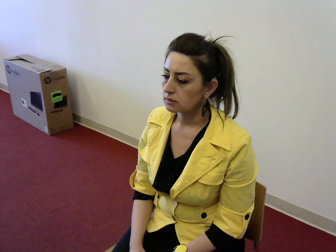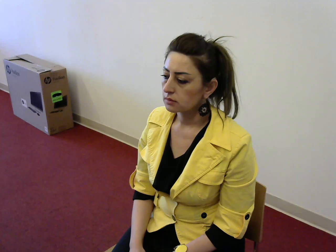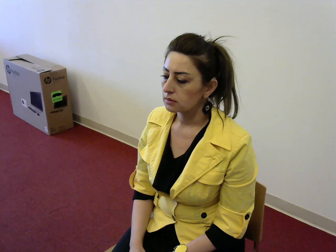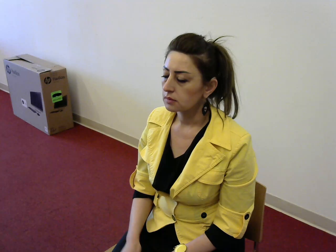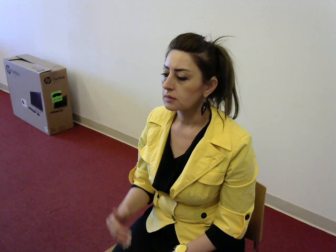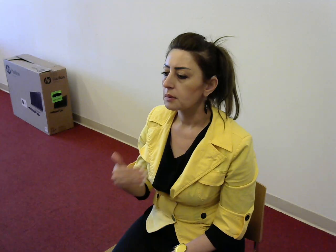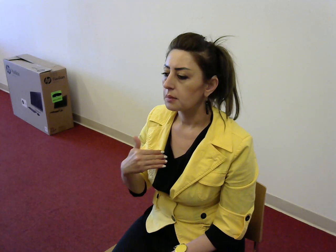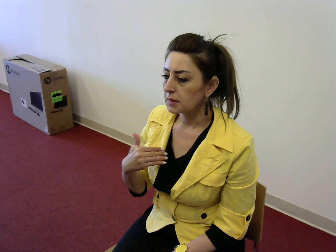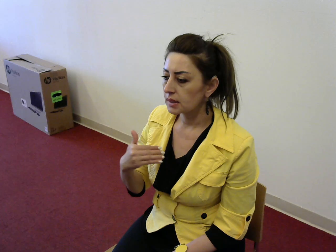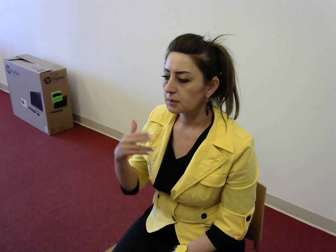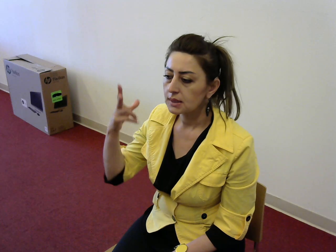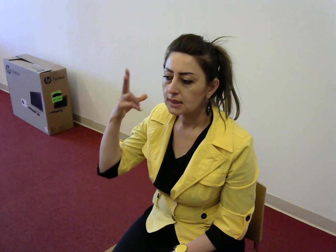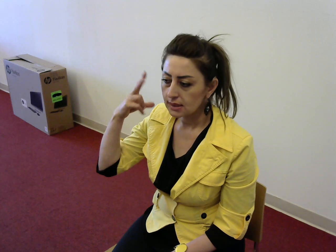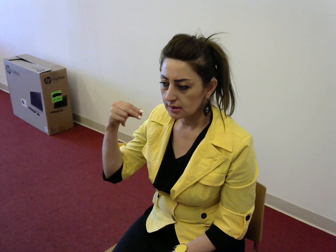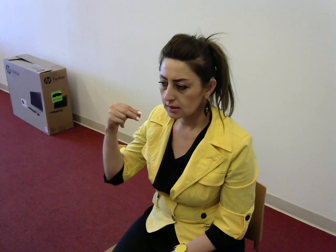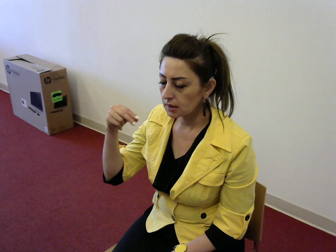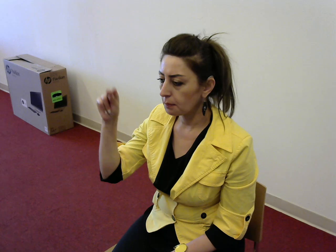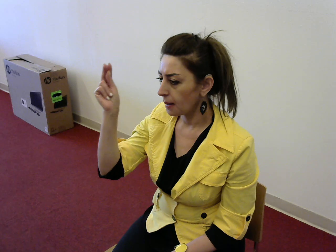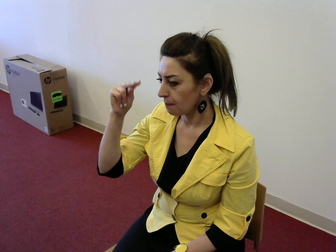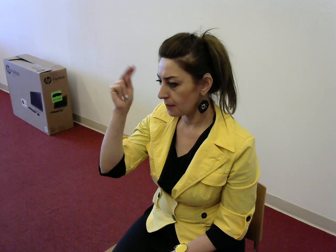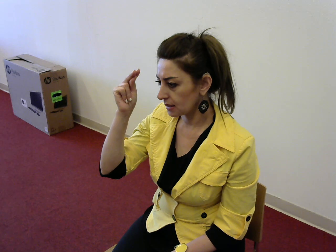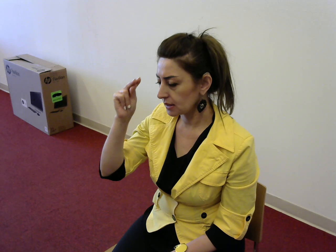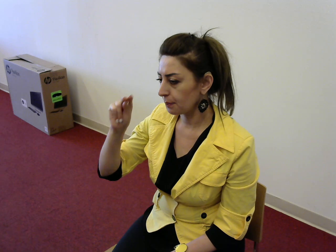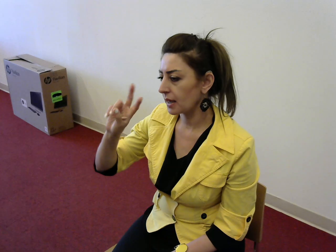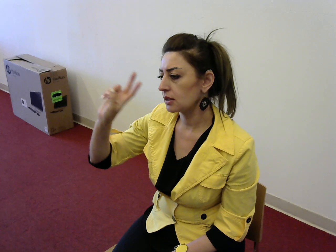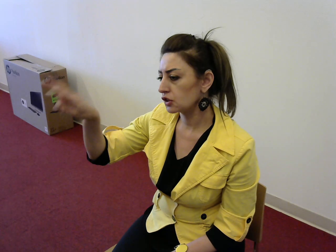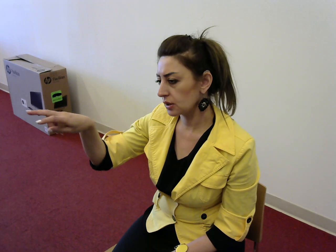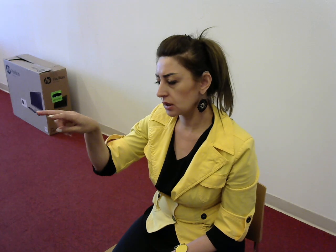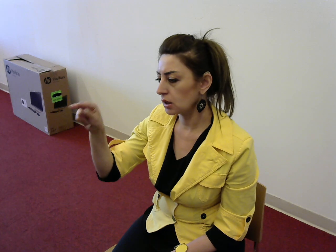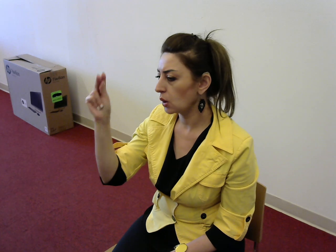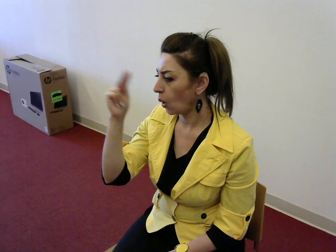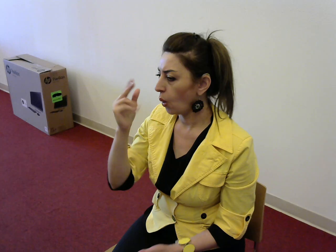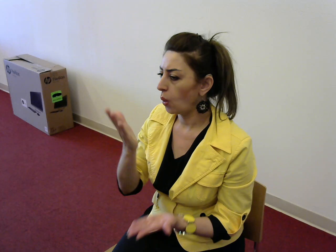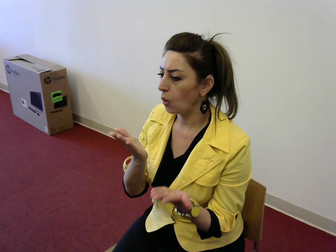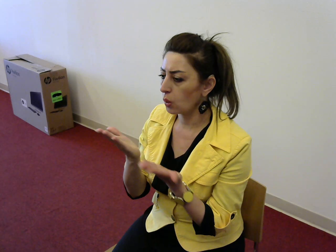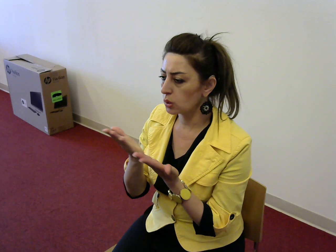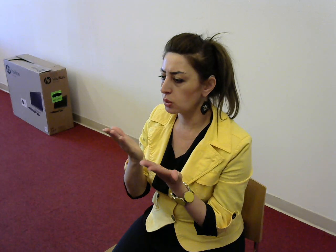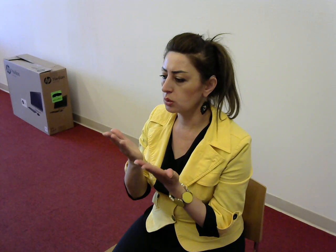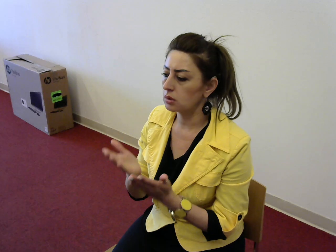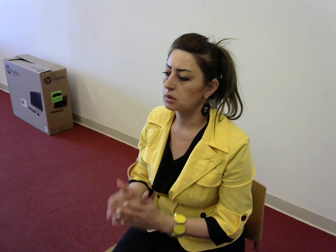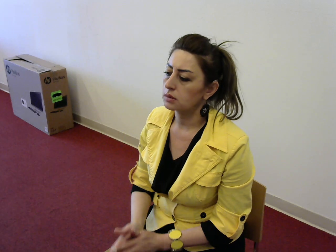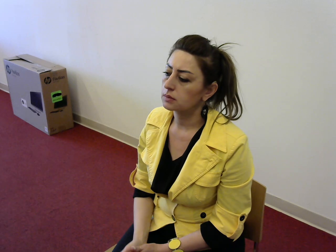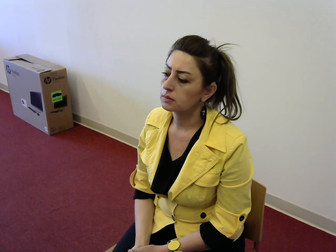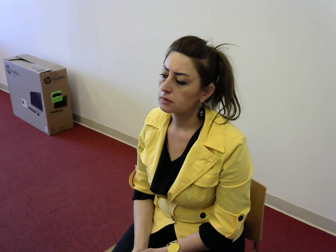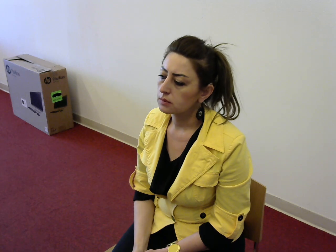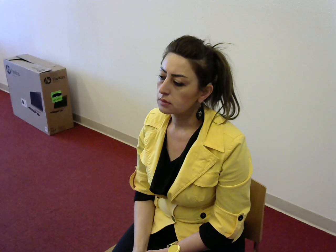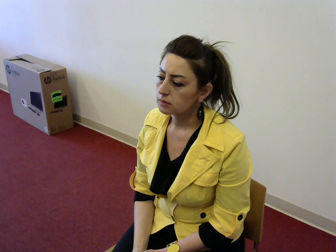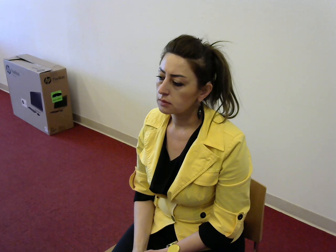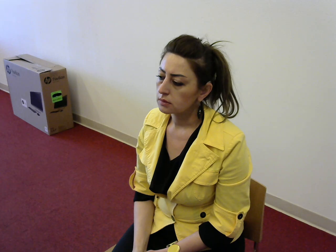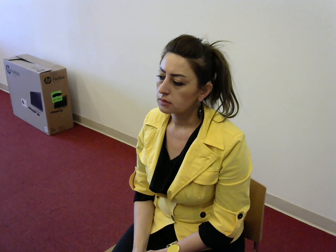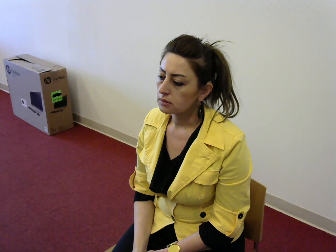Mənim qızım məktəbə gedir, oxuyur